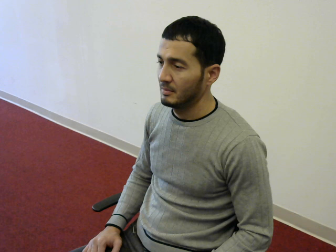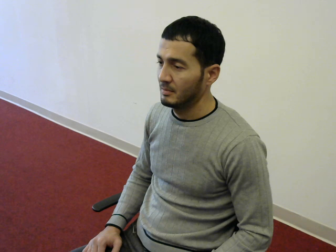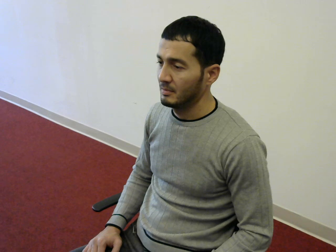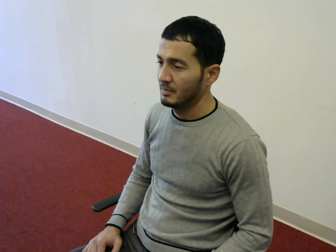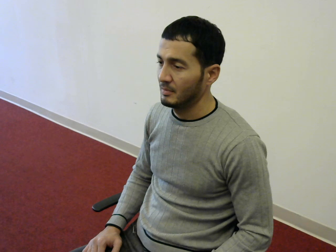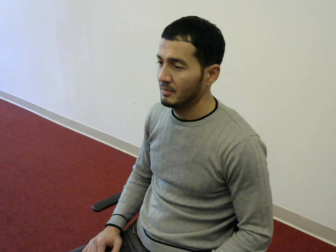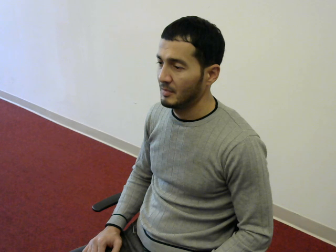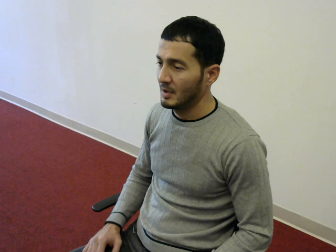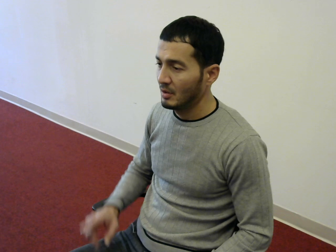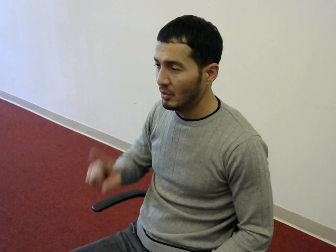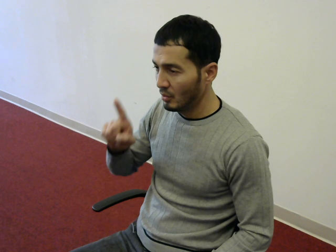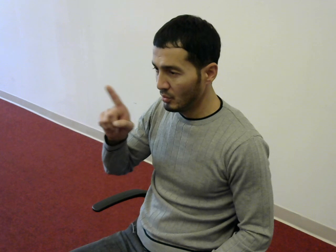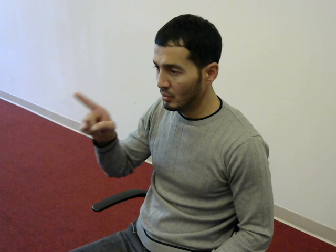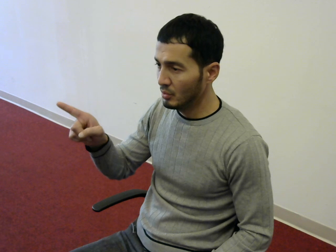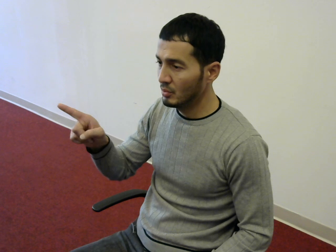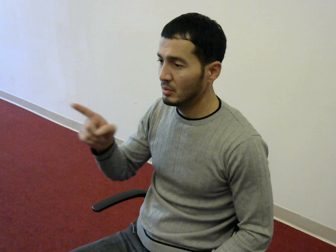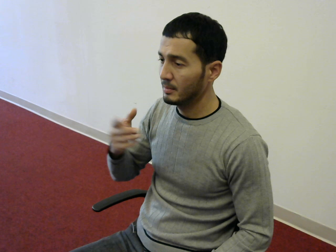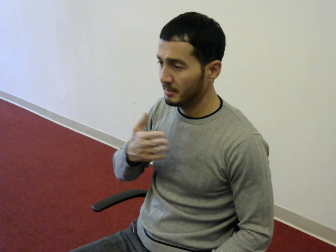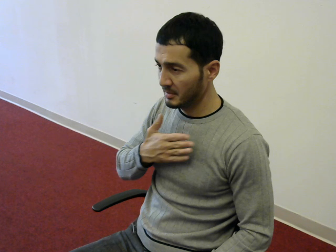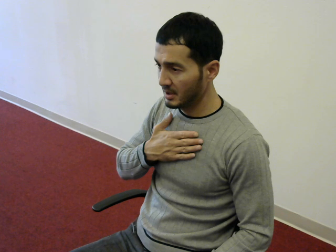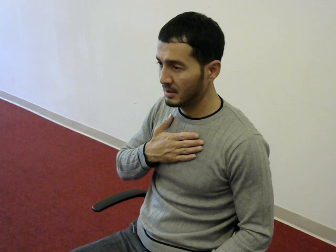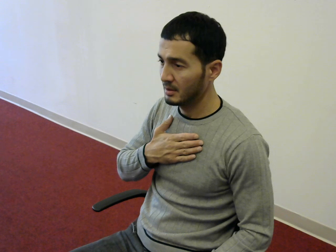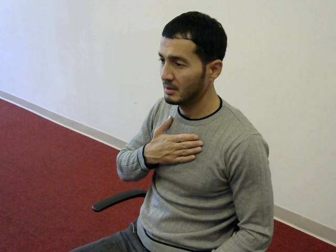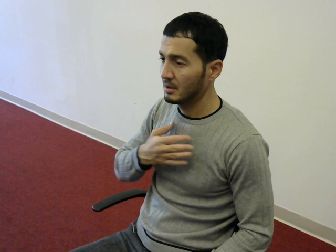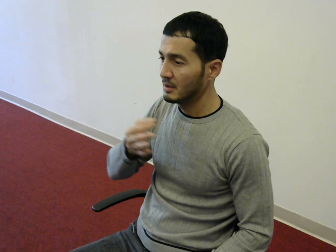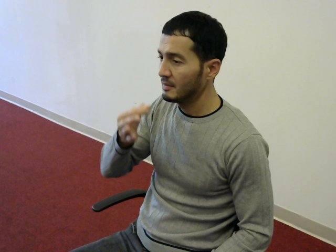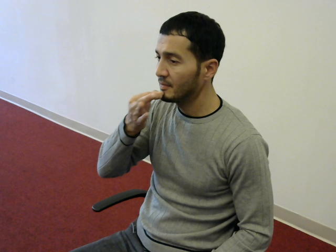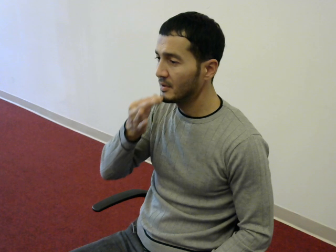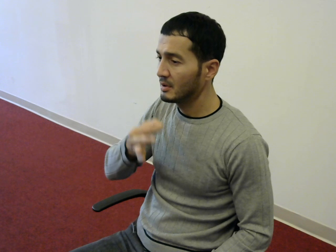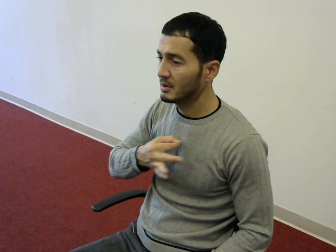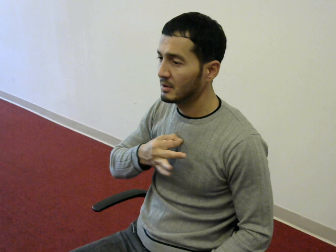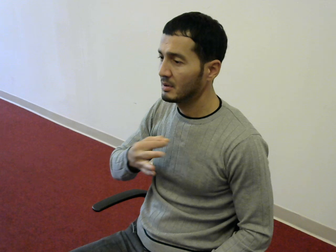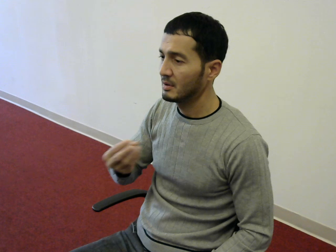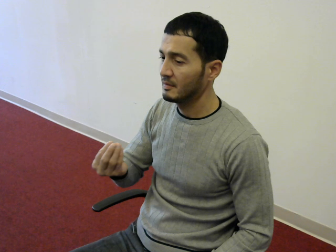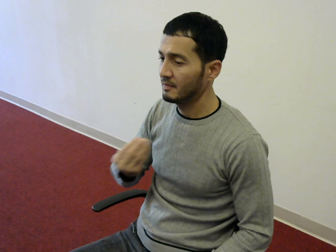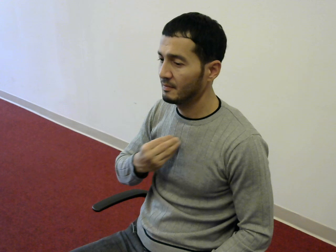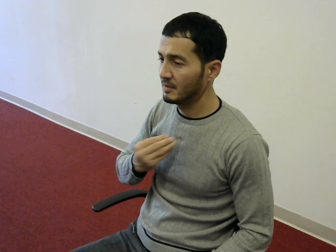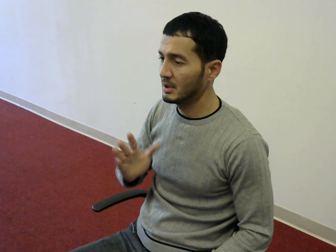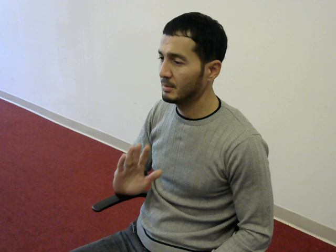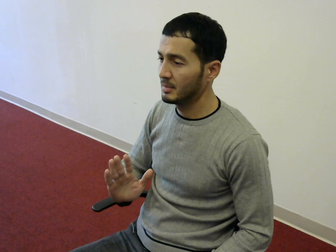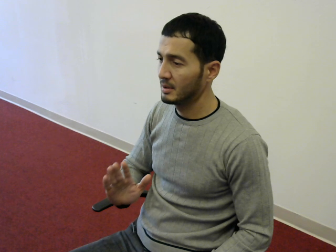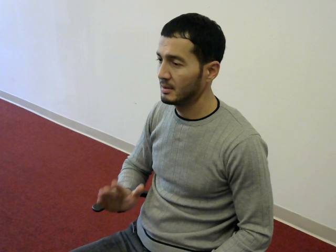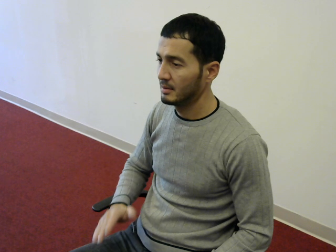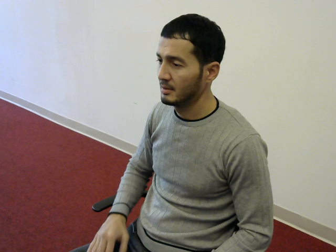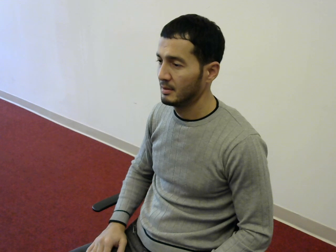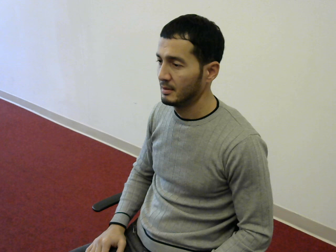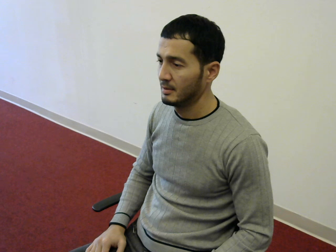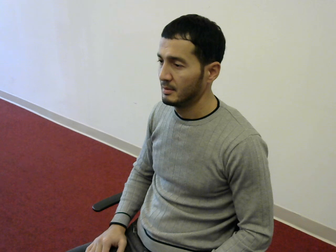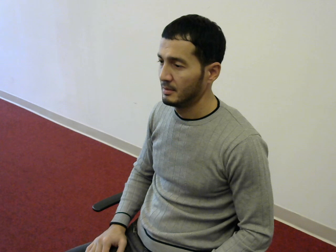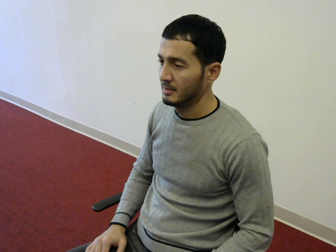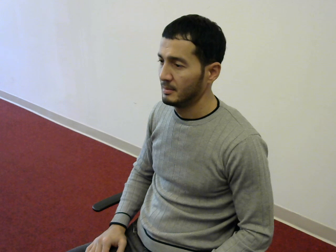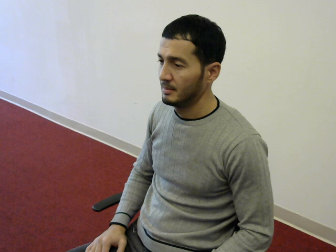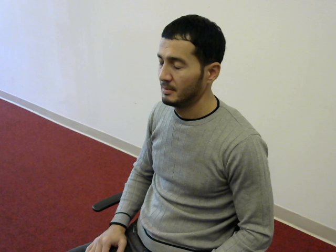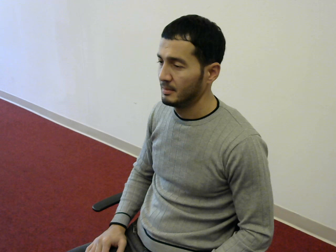O mənə cavab verməyib